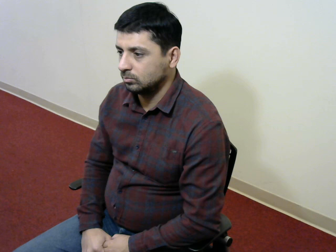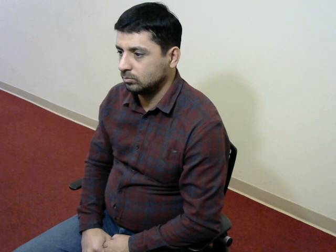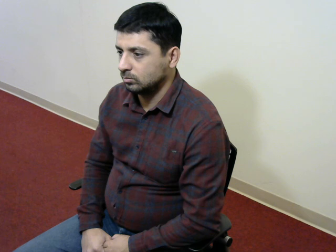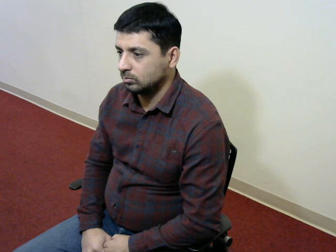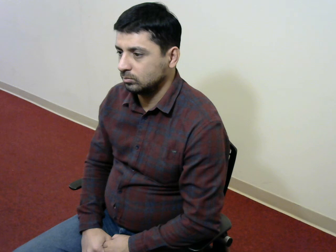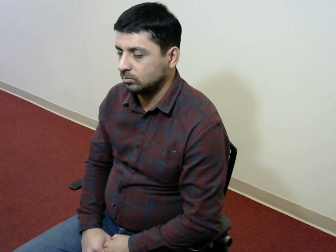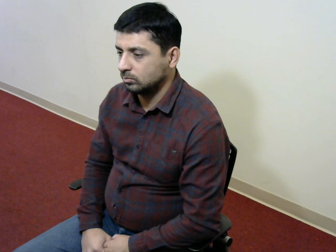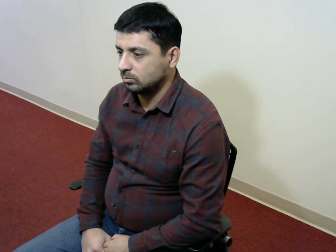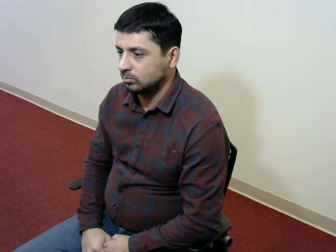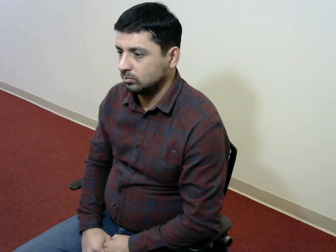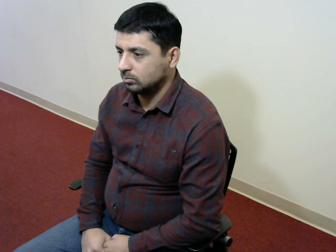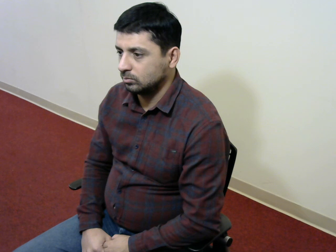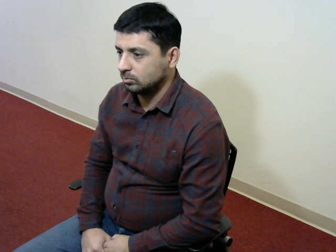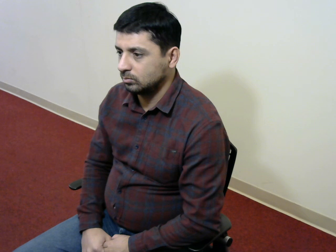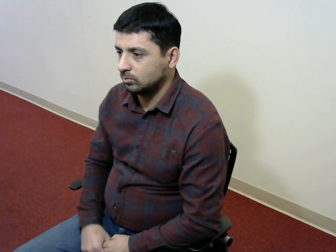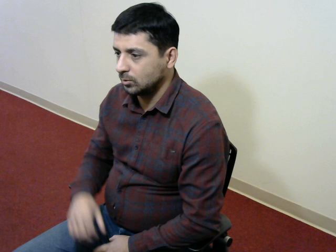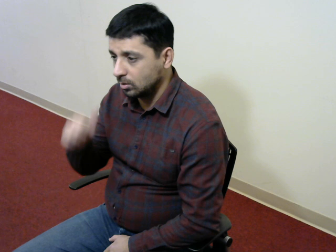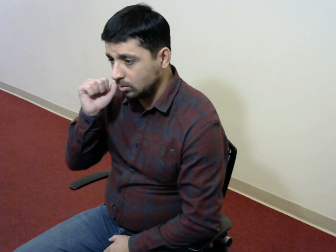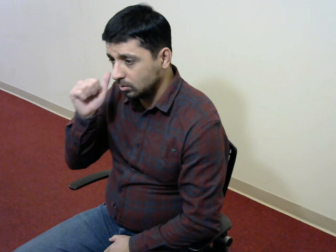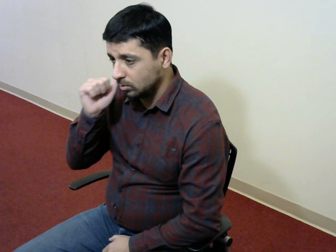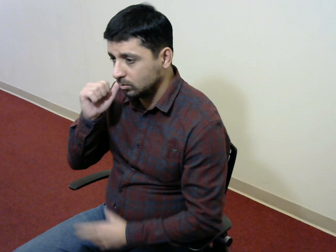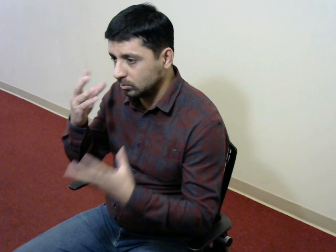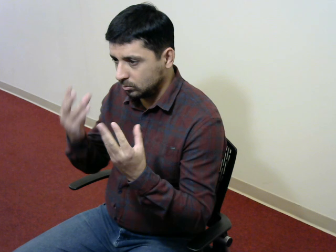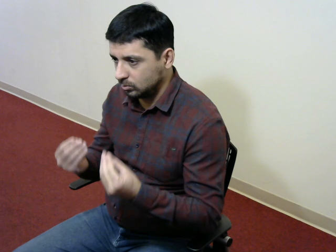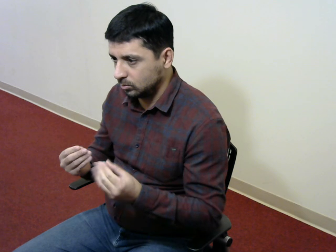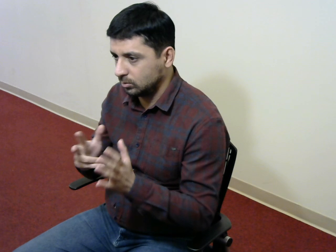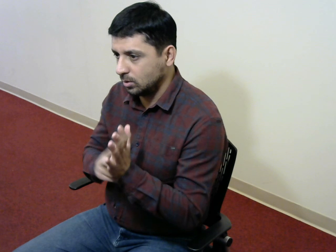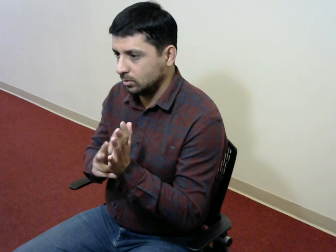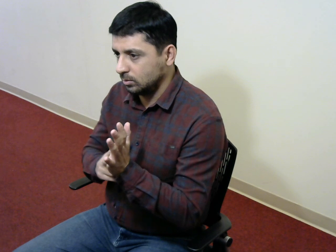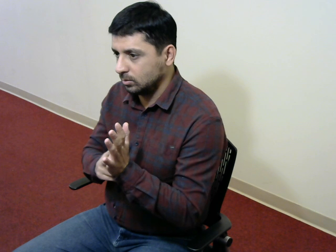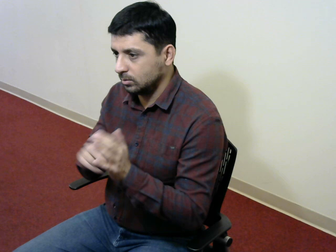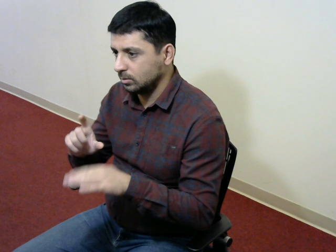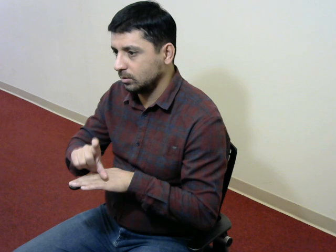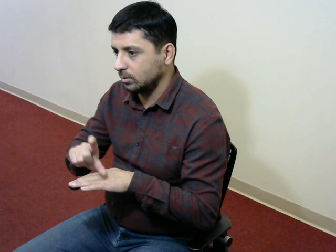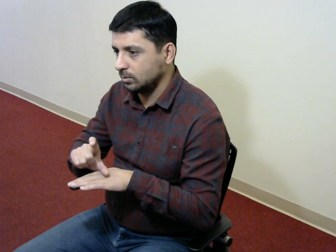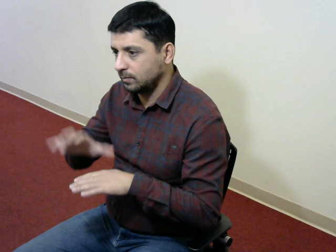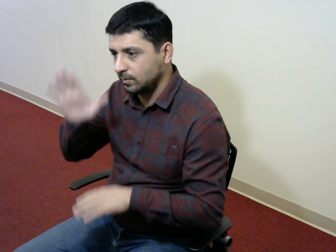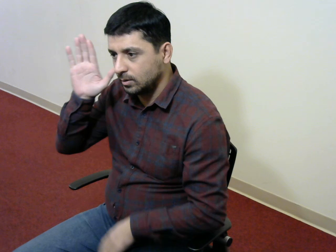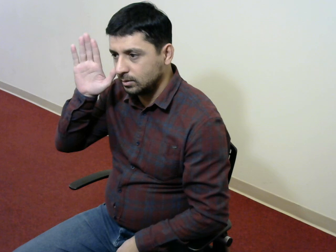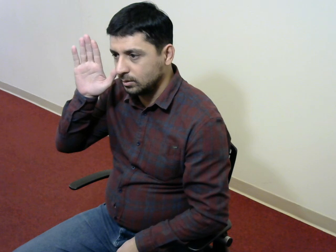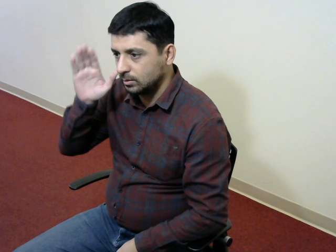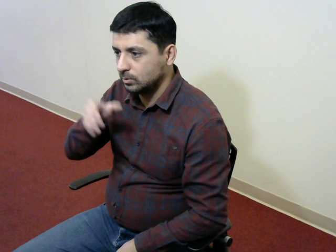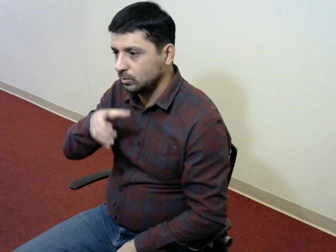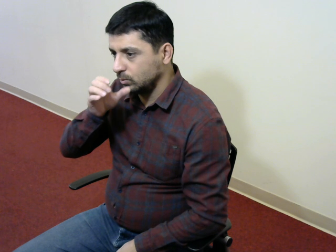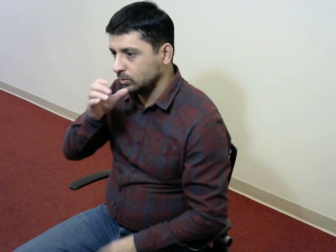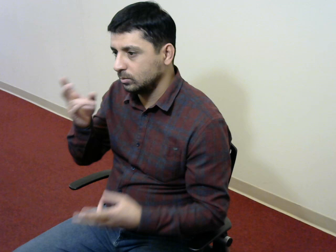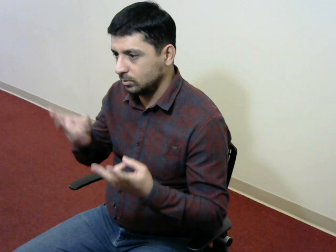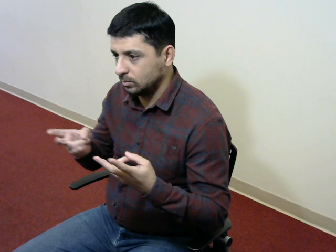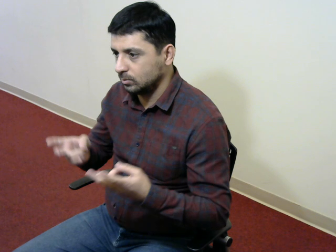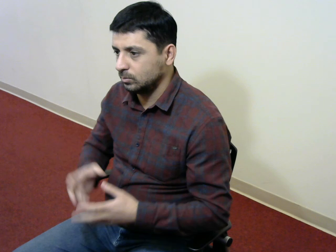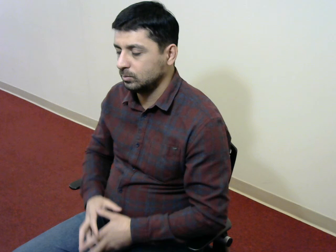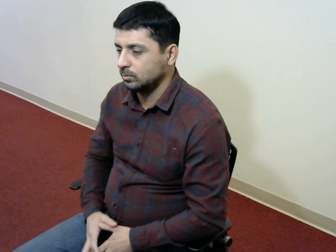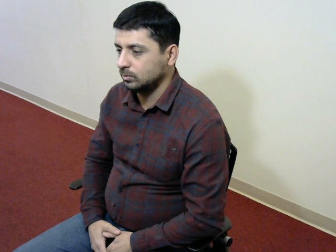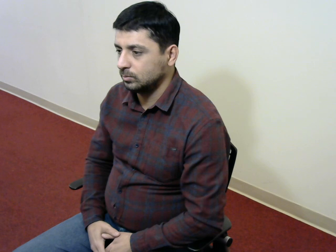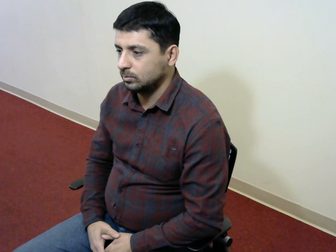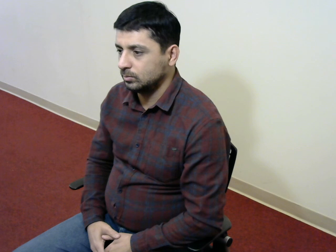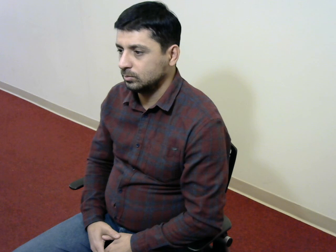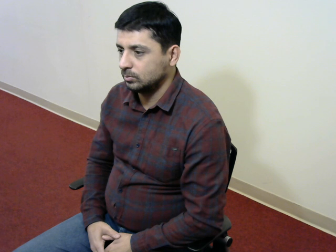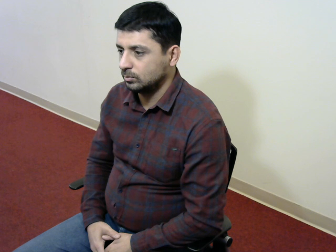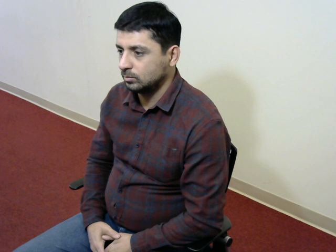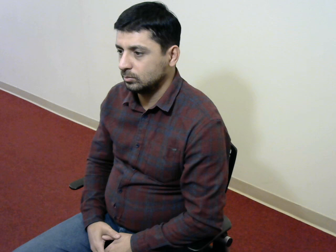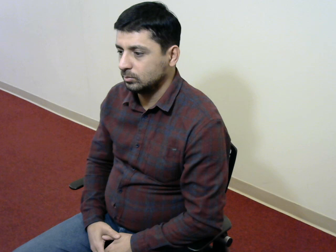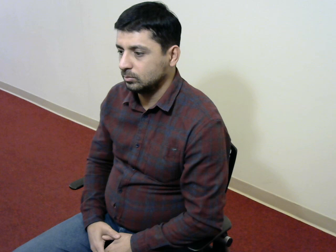Hər gün 8 stəkan su içmək lazımdır